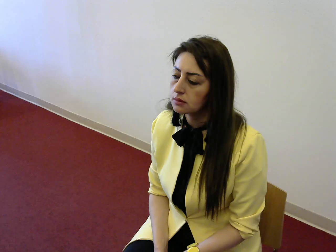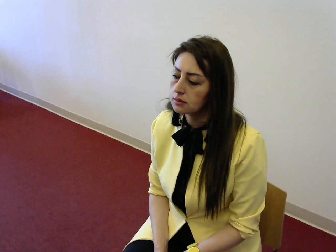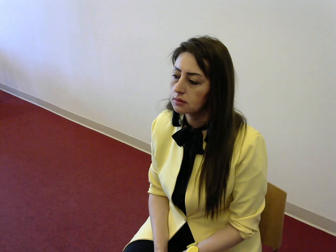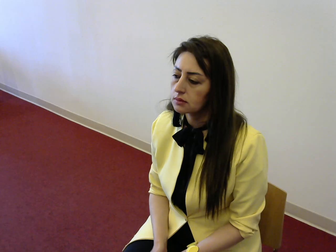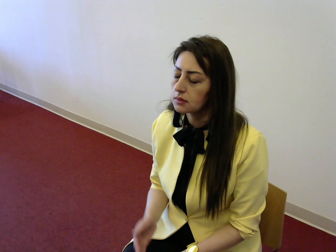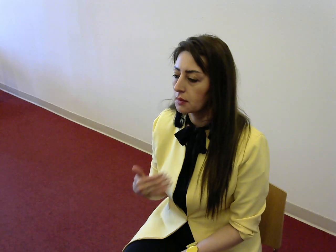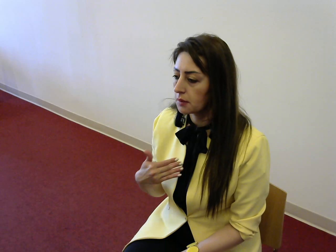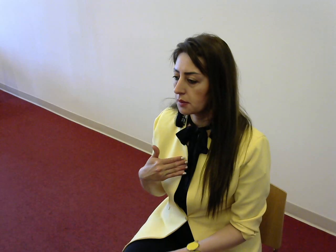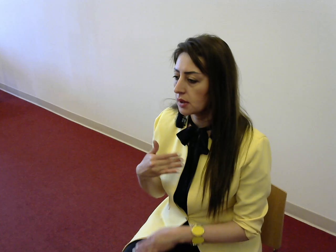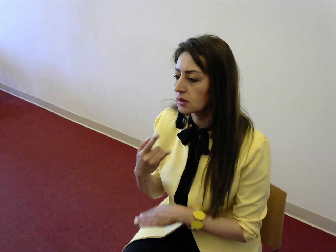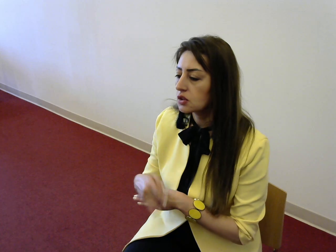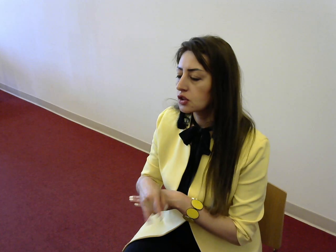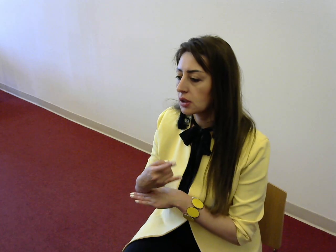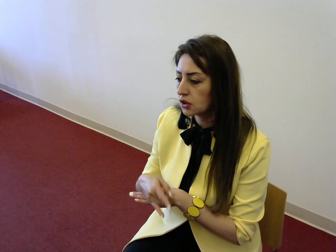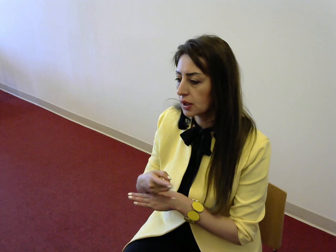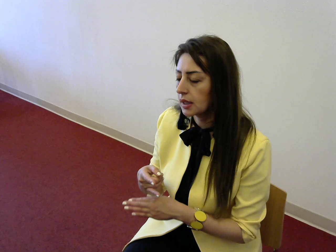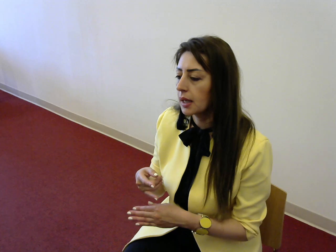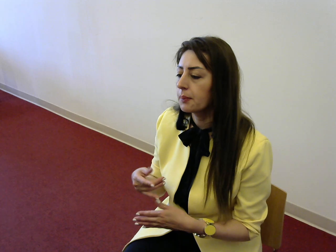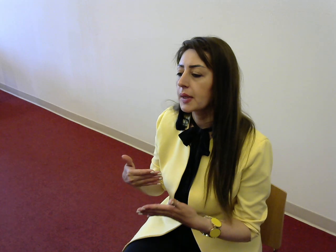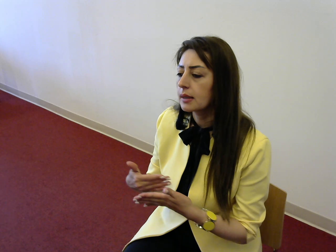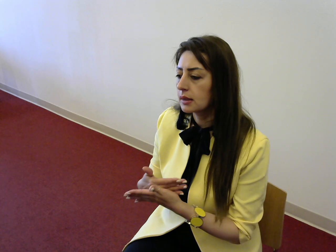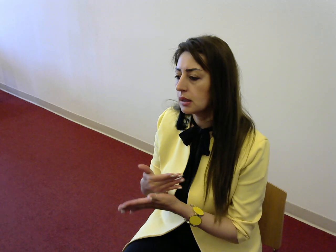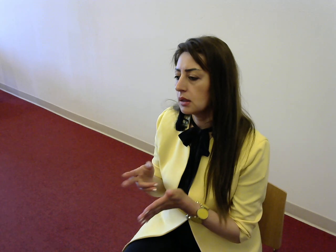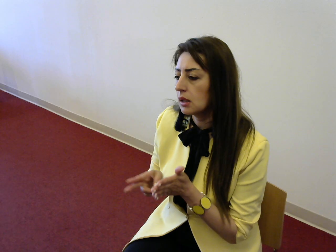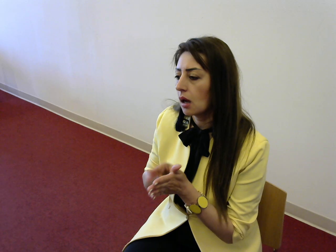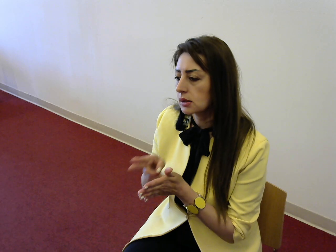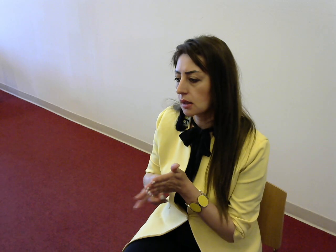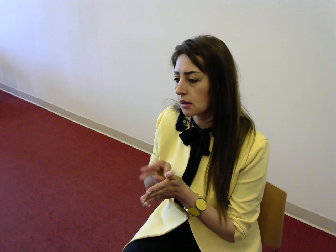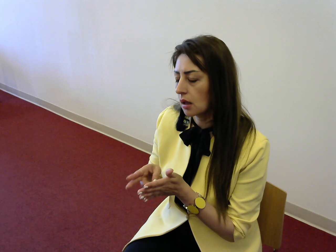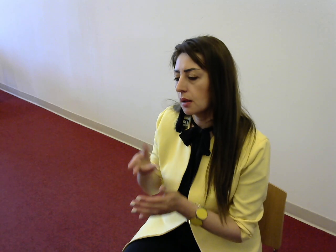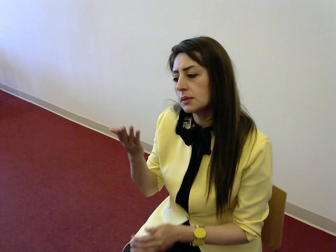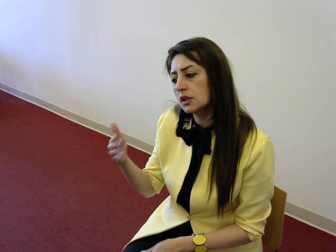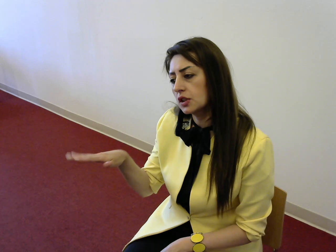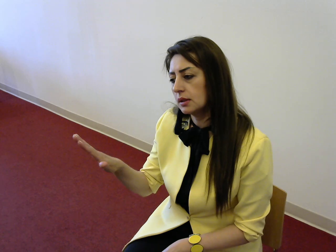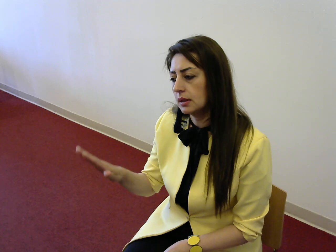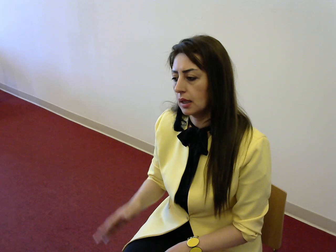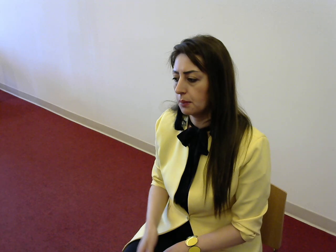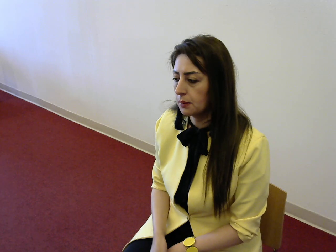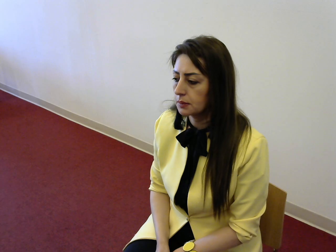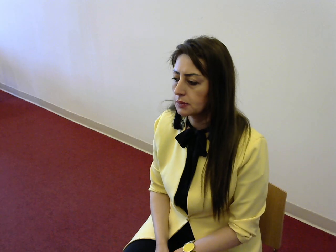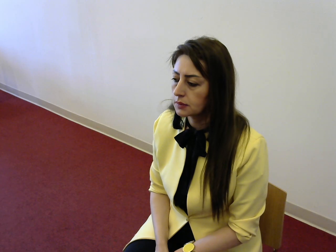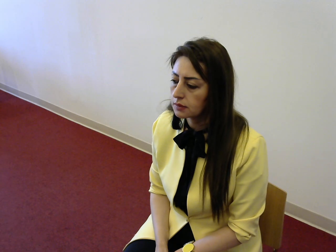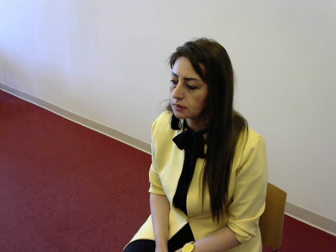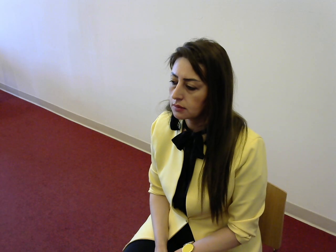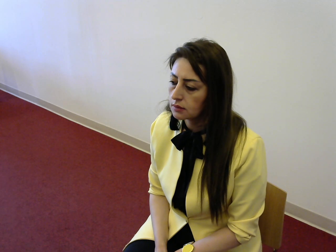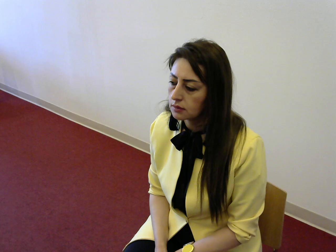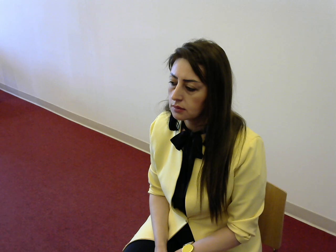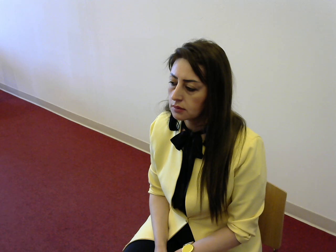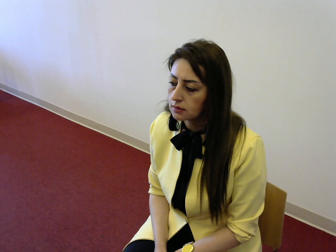Mən Gəncəyə yeni qatarla gedirəm